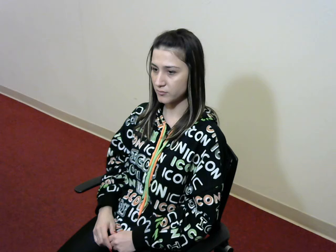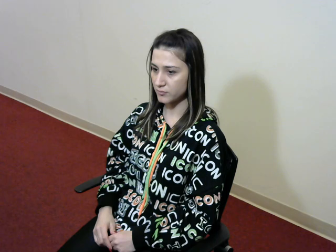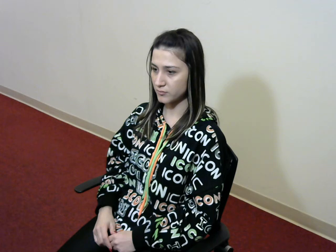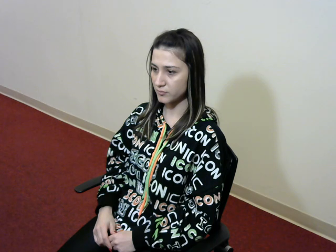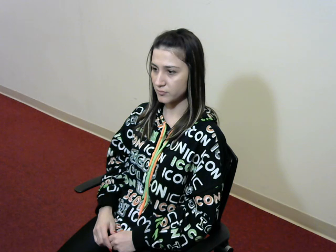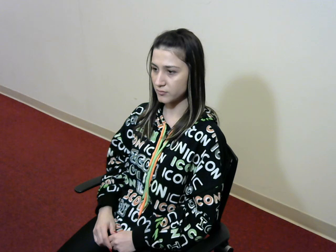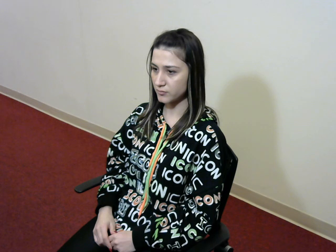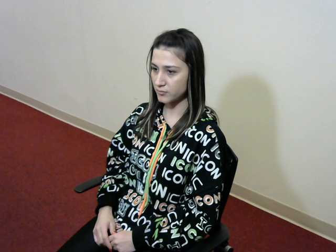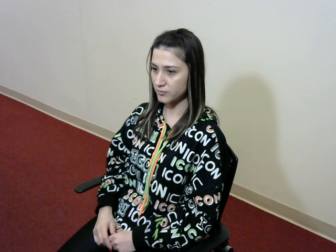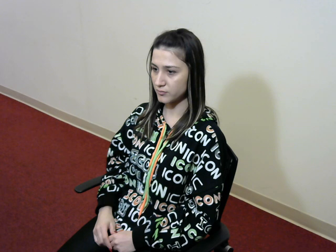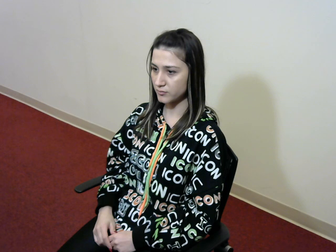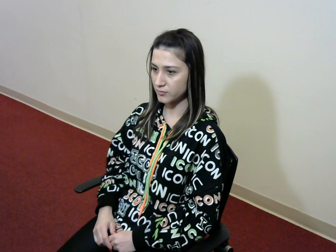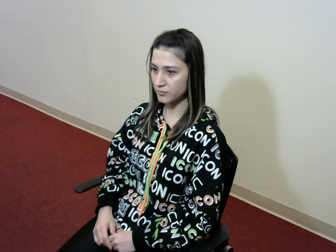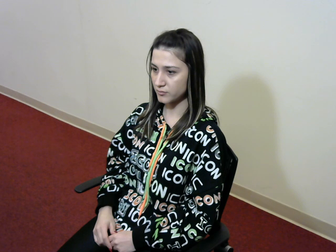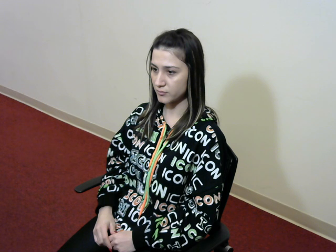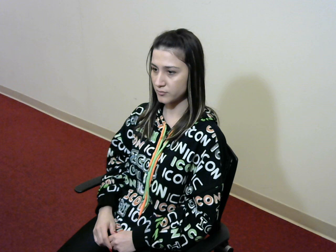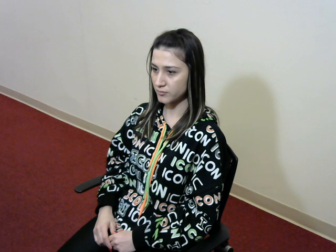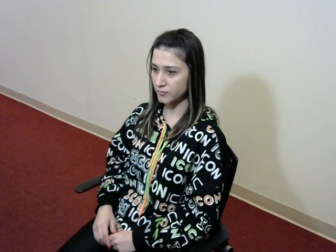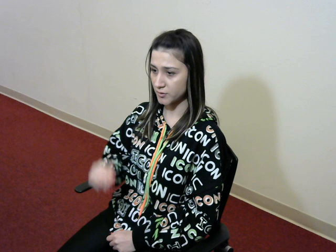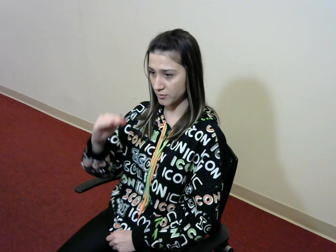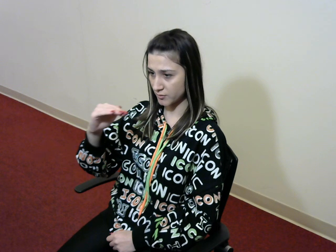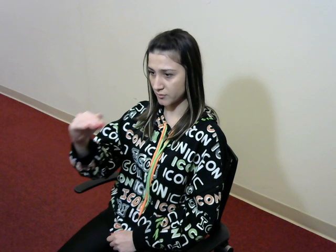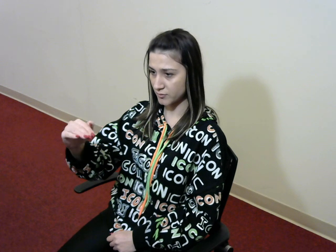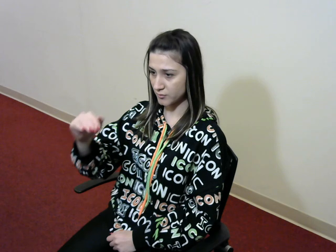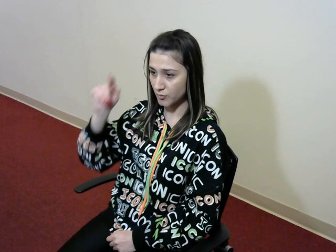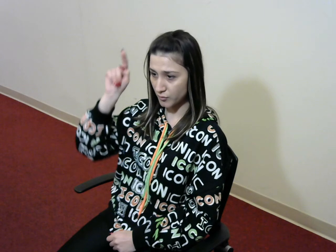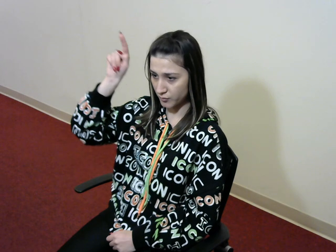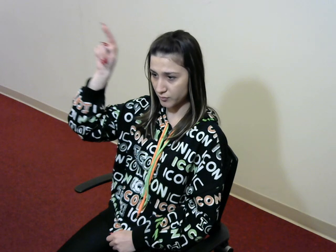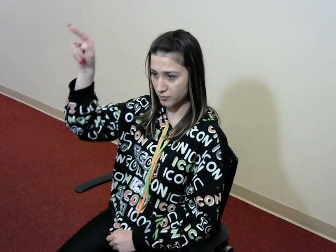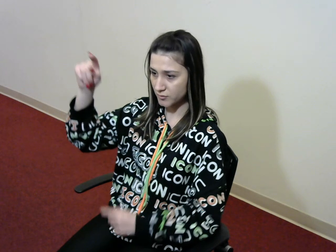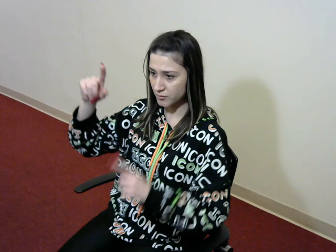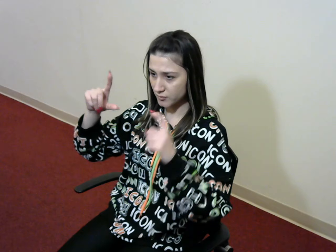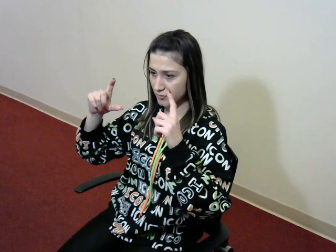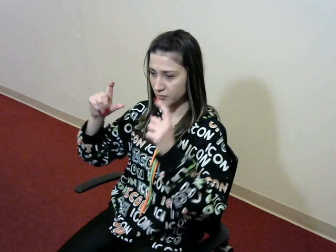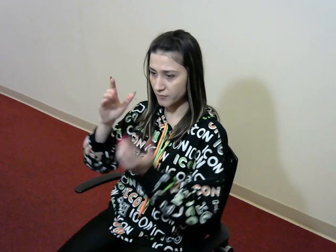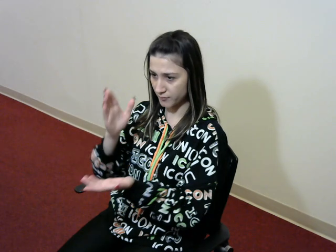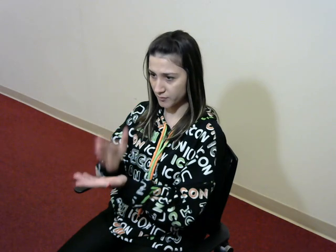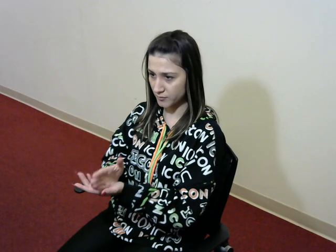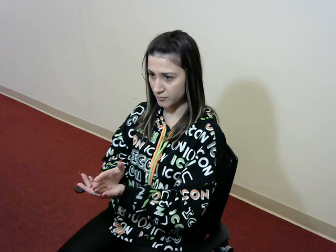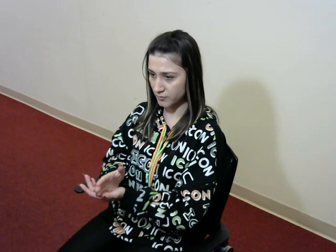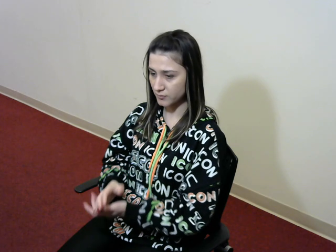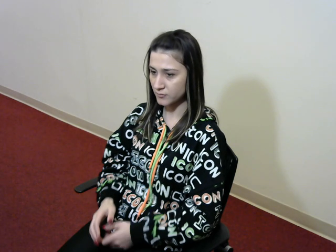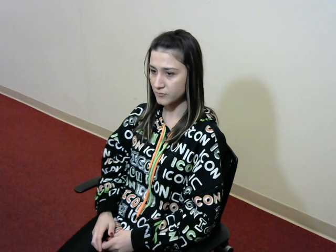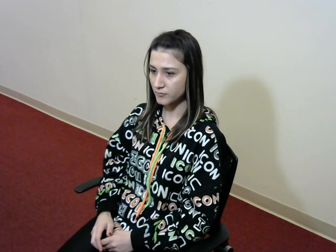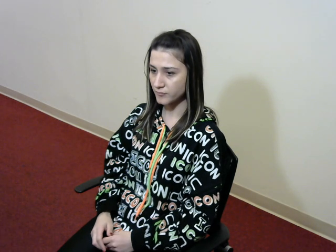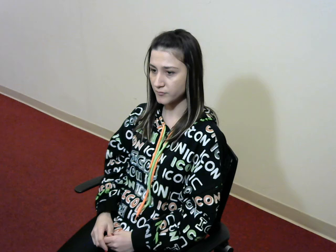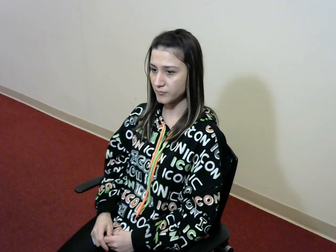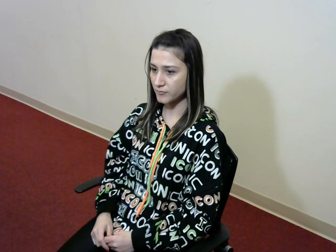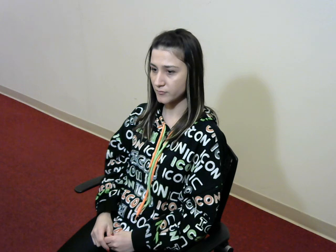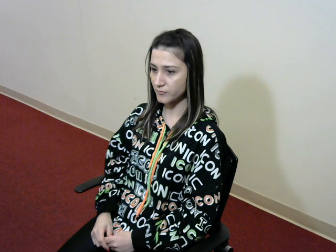Sizdə onun şəkli var?